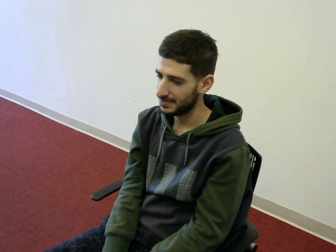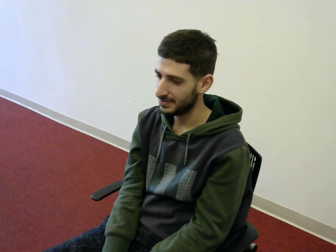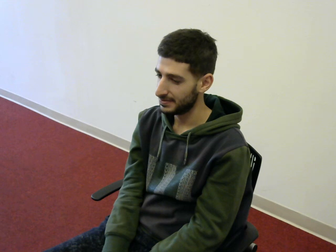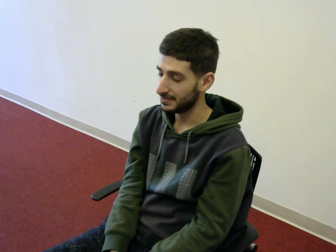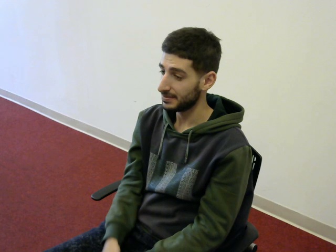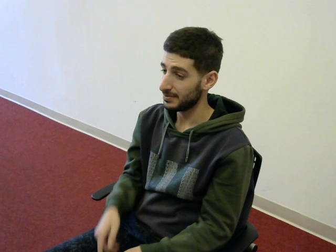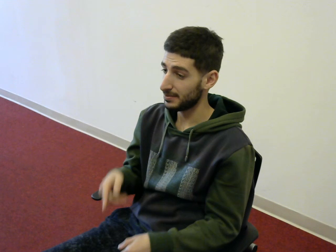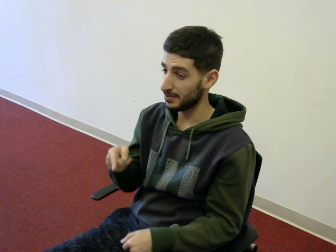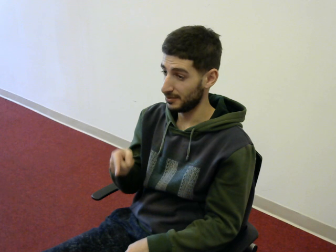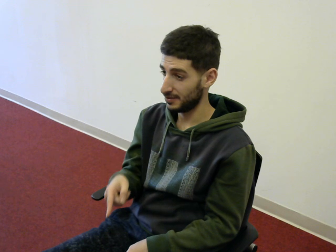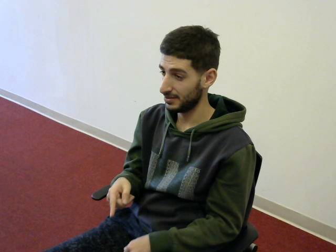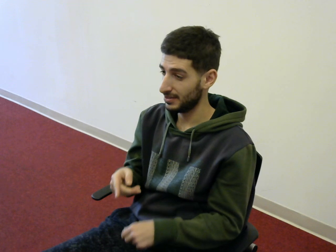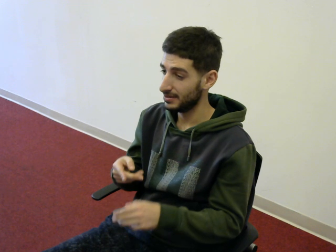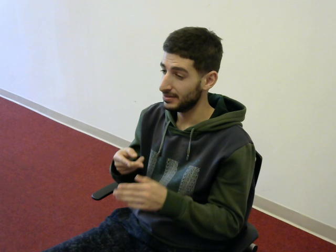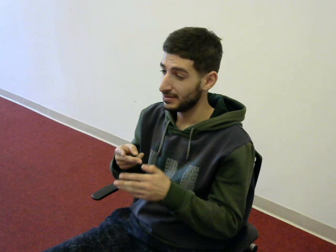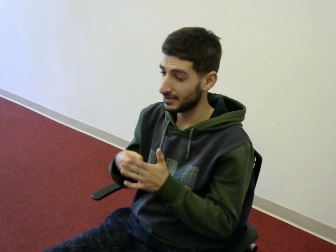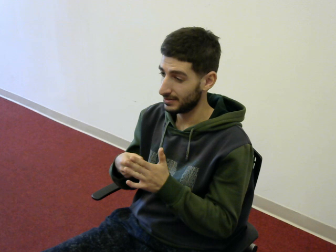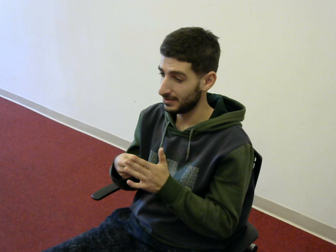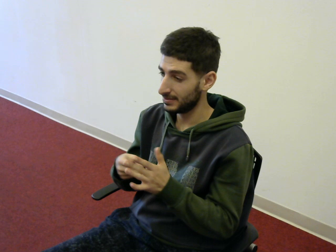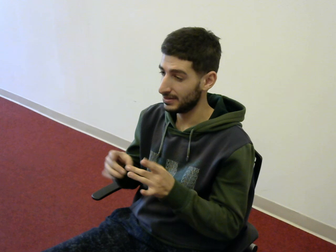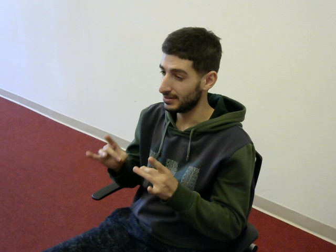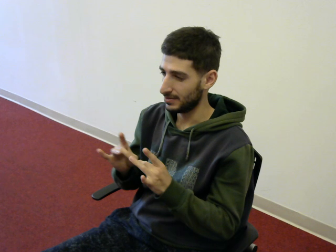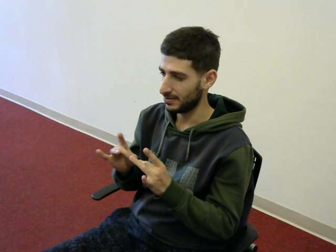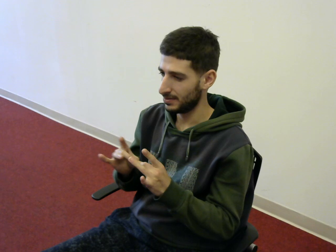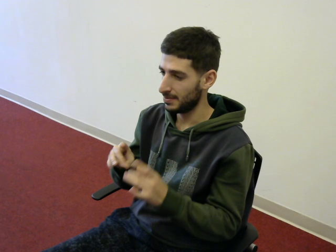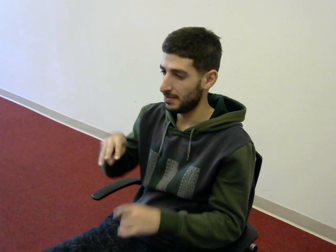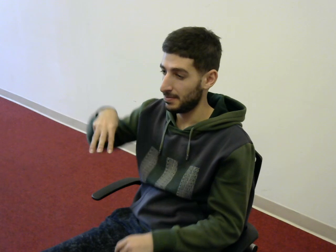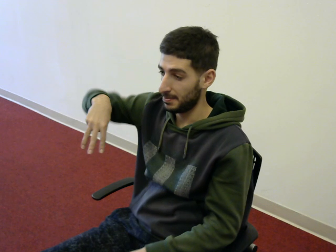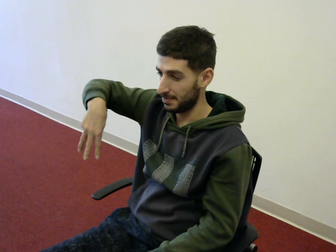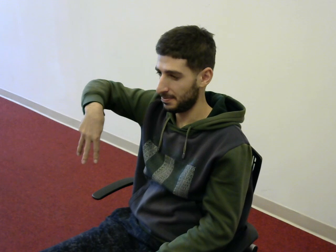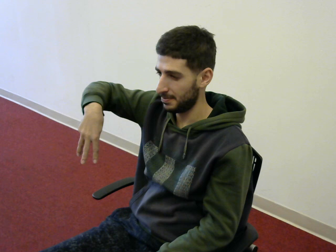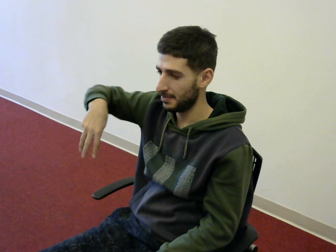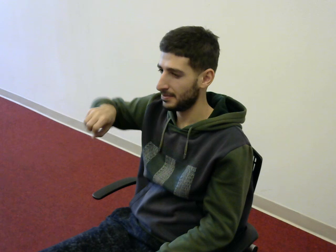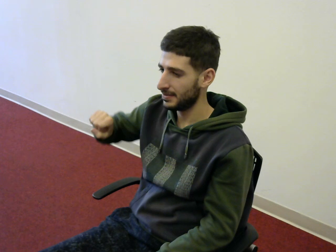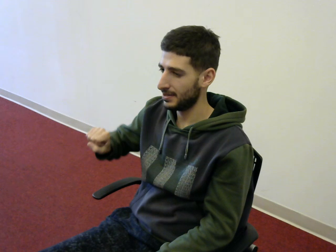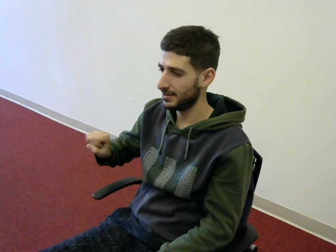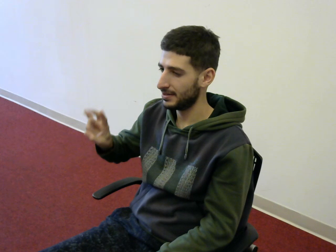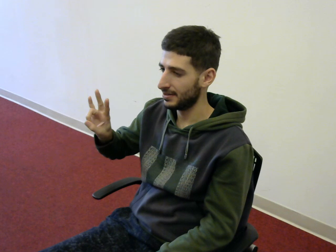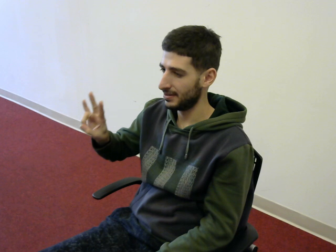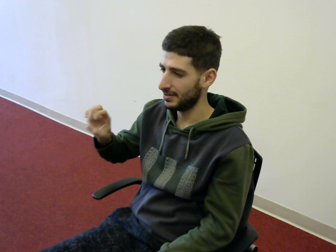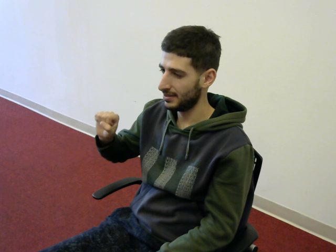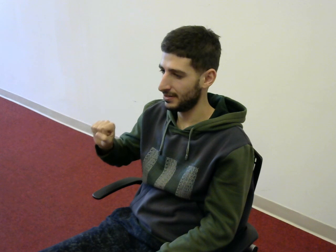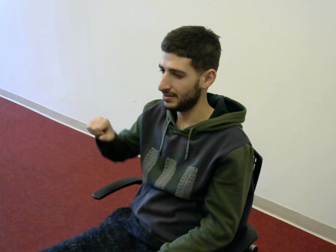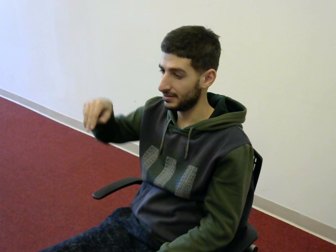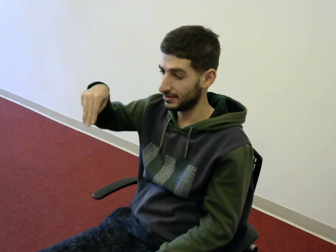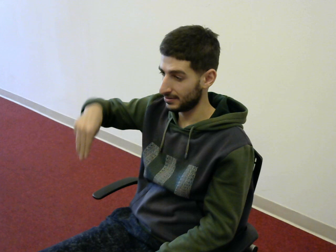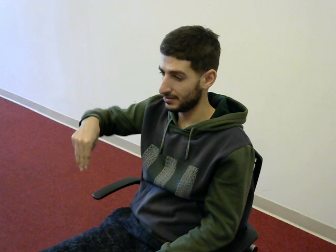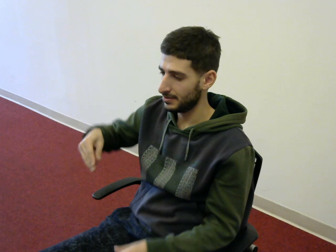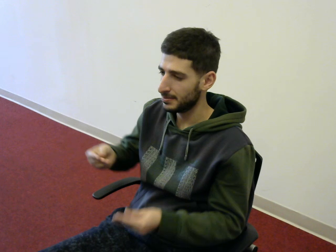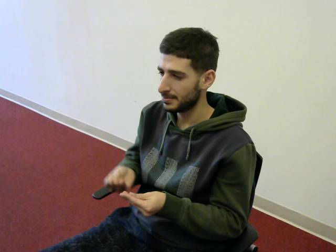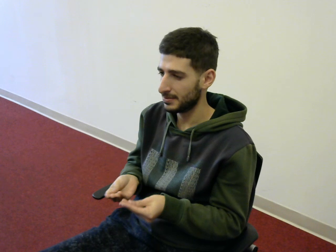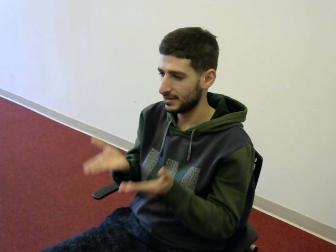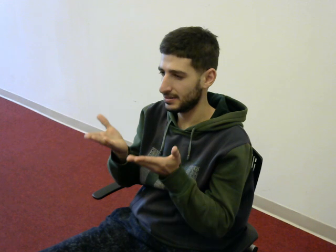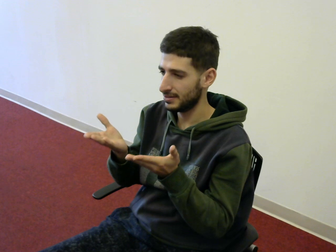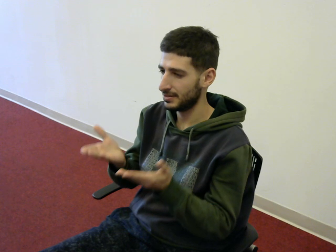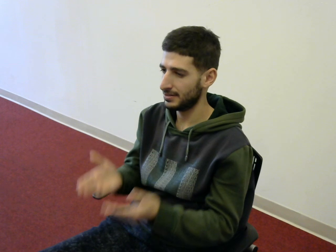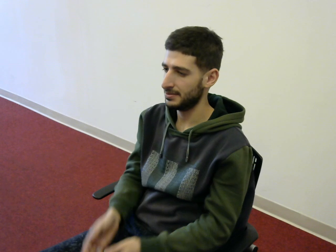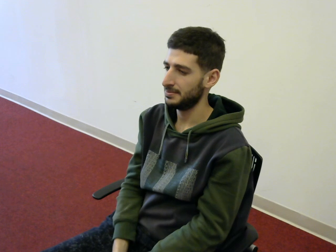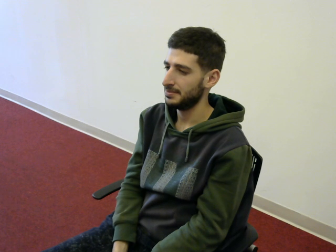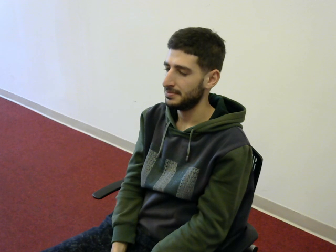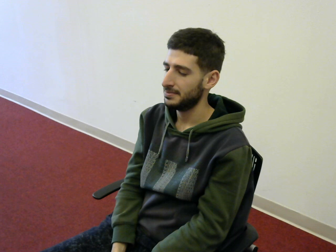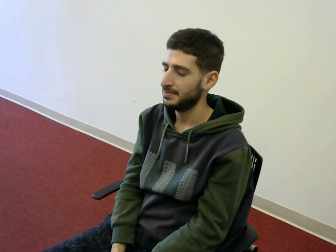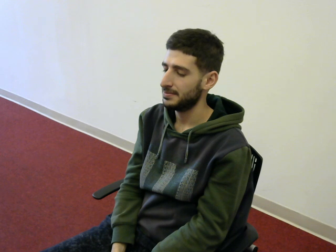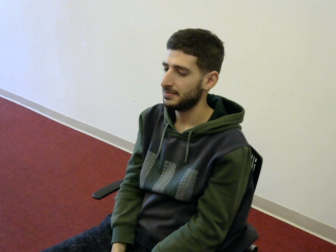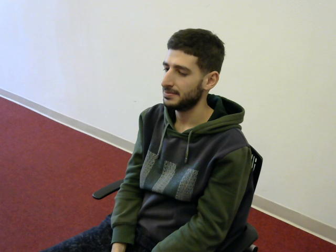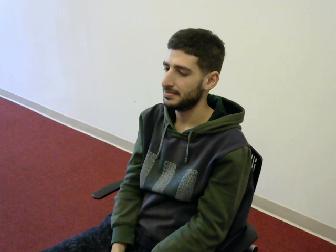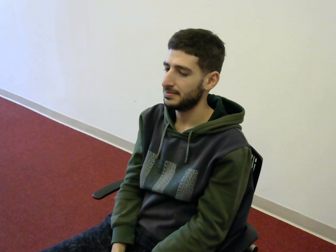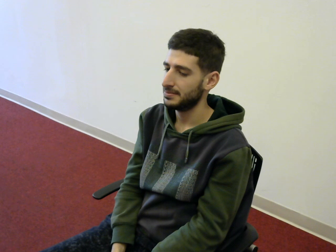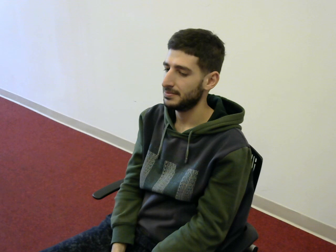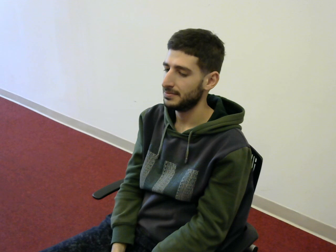Bunun qiyməti 10 manat qalxıb